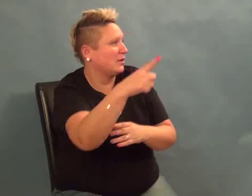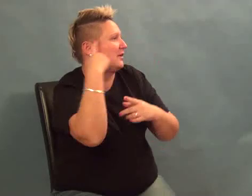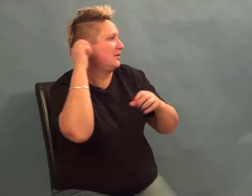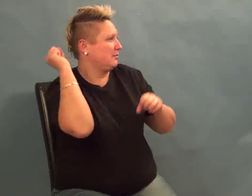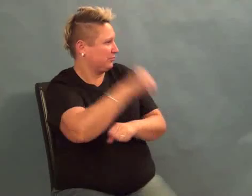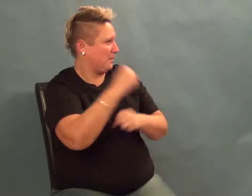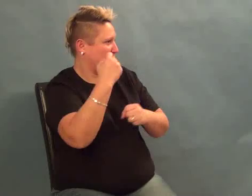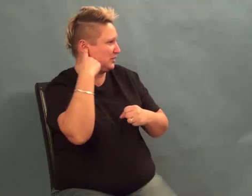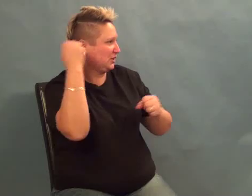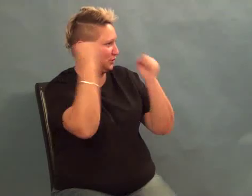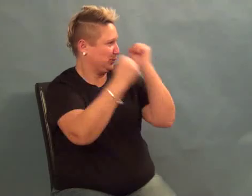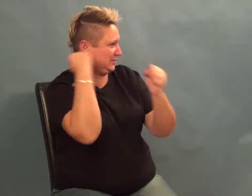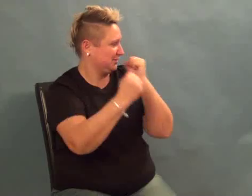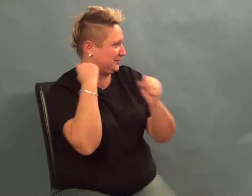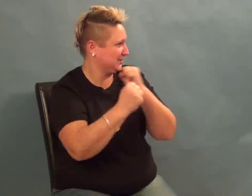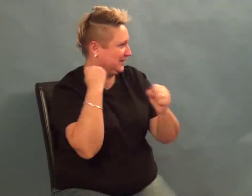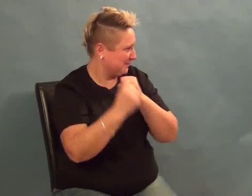Twardo zasnął i nie słyszał walenia do drzwi.